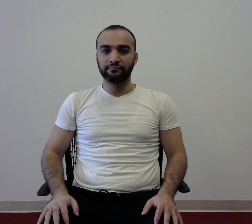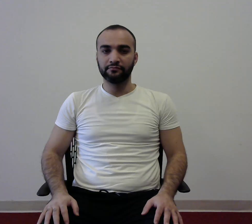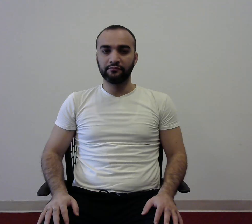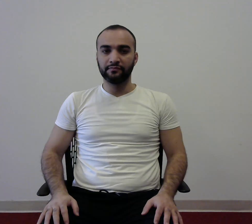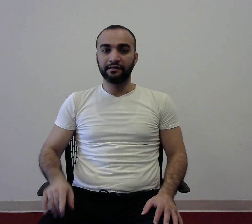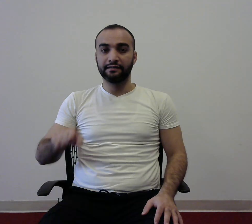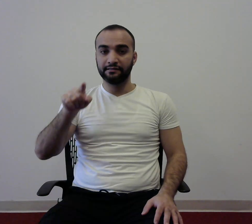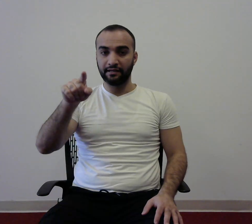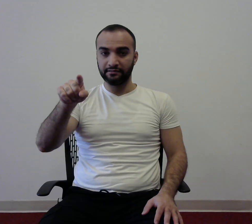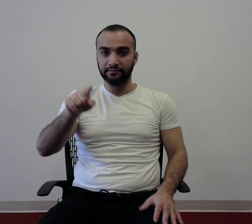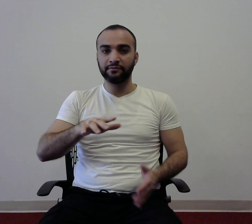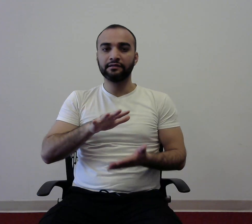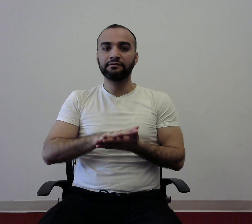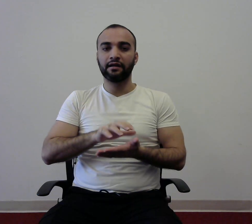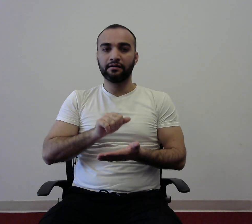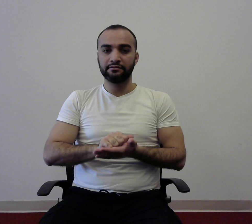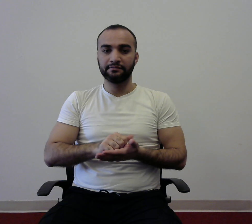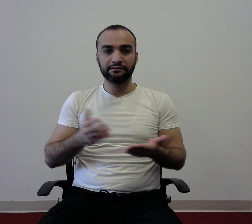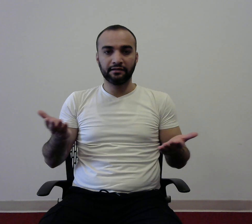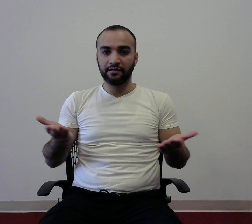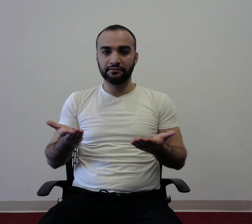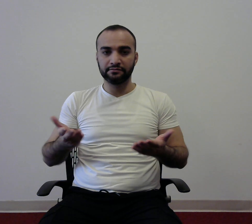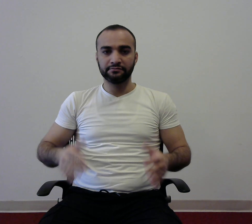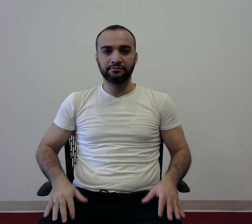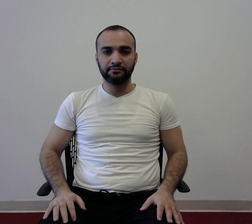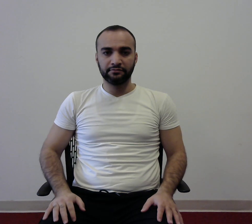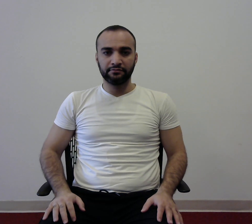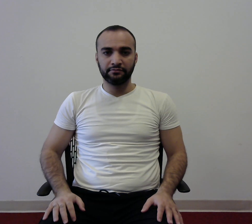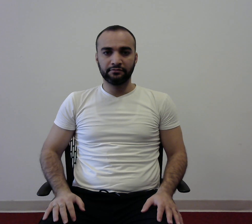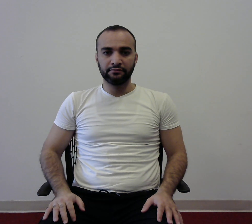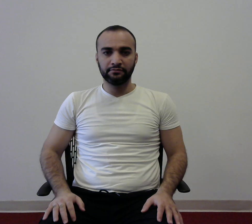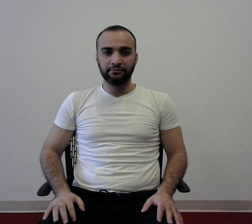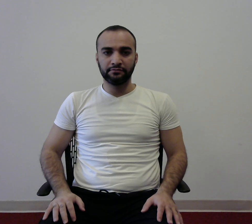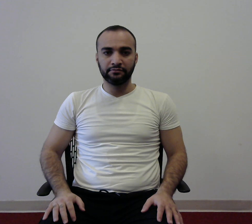Sənin ləqəbin nədir?